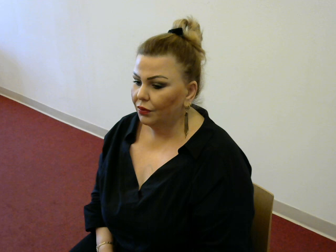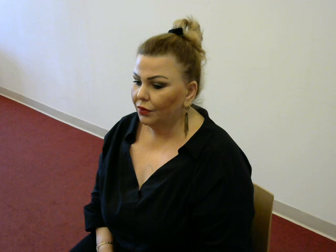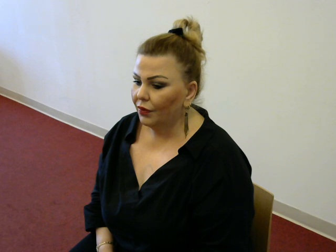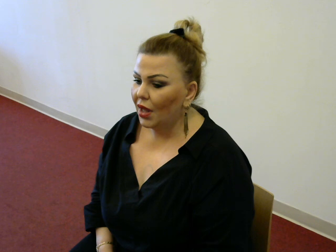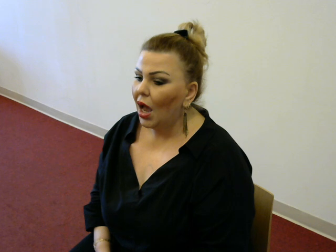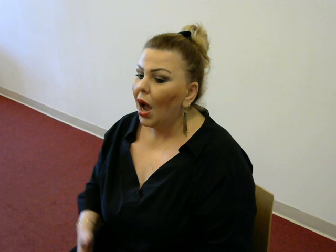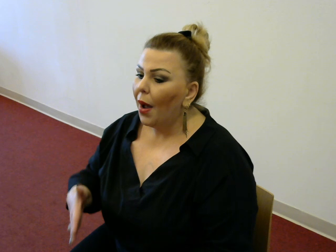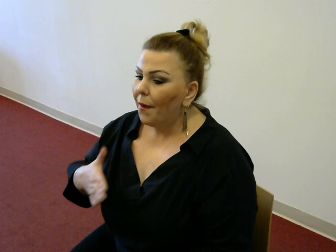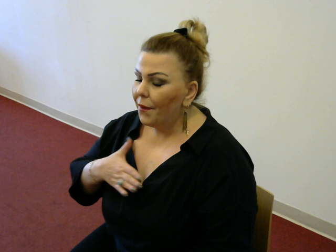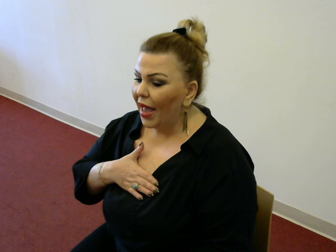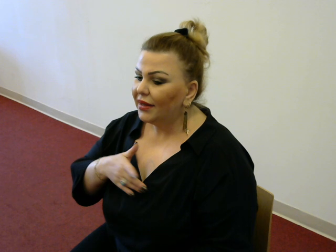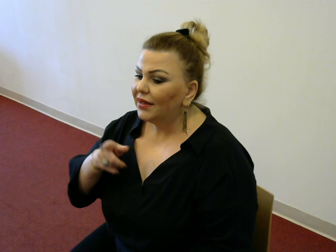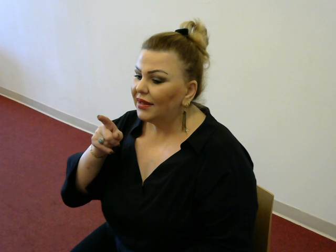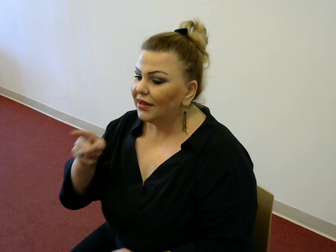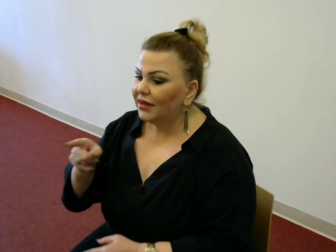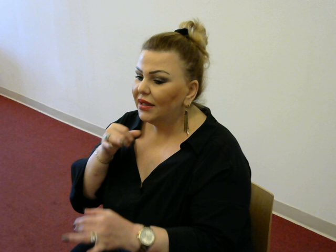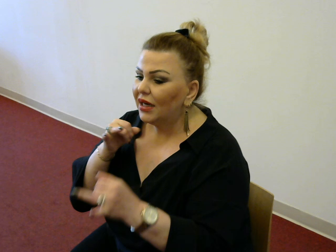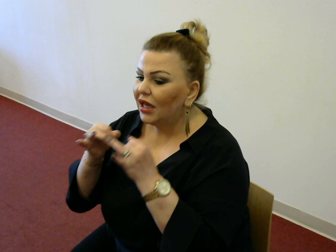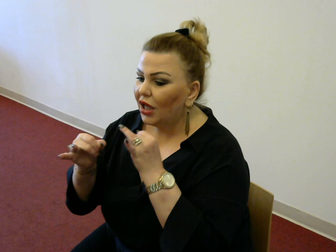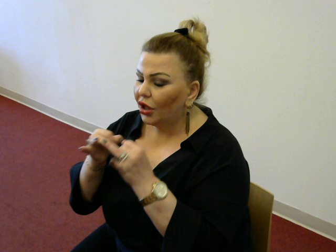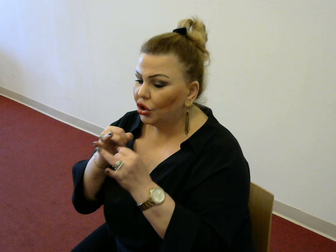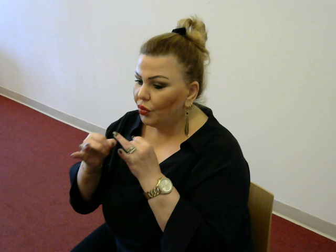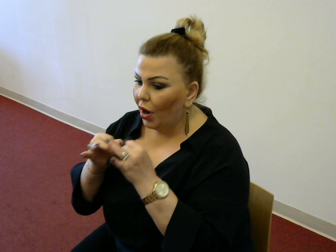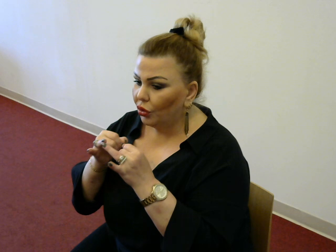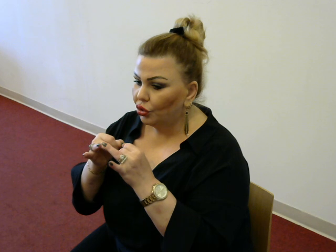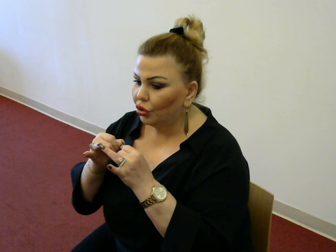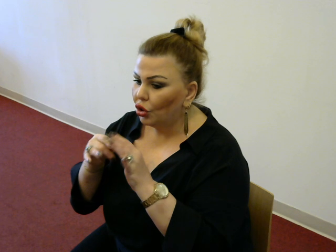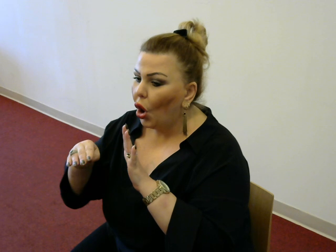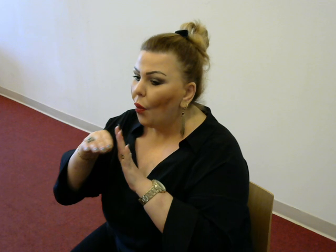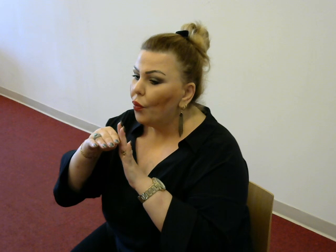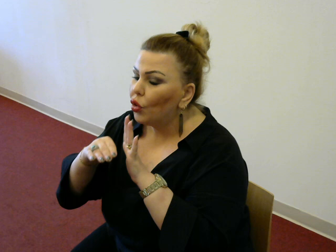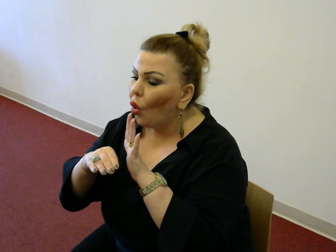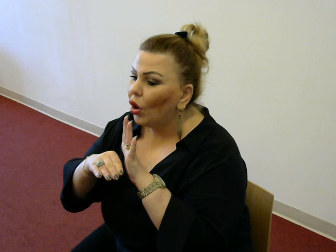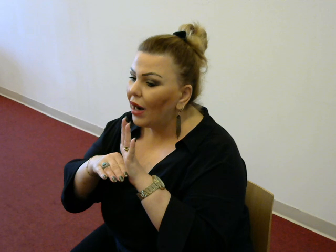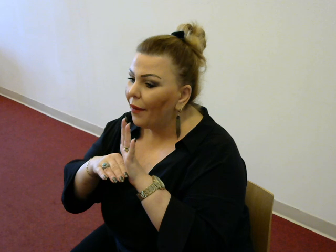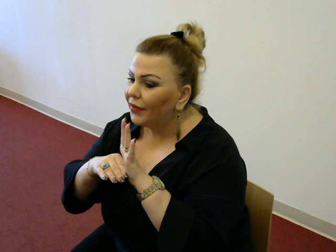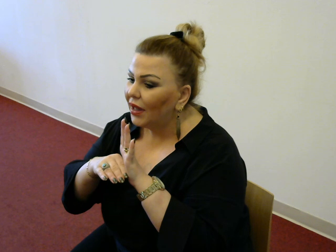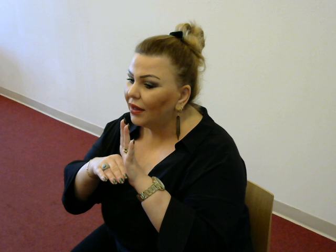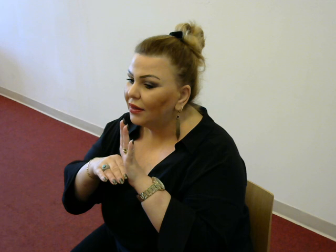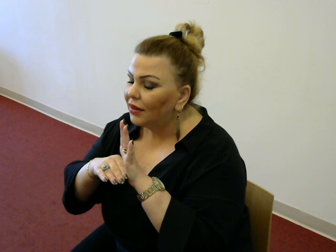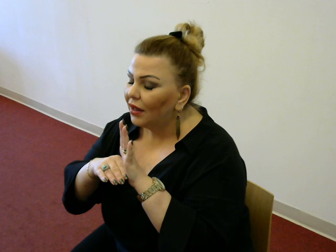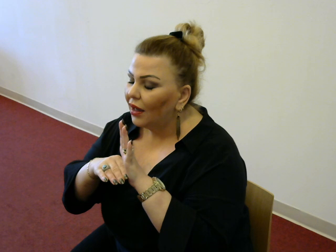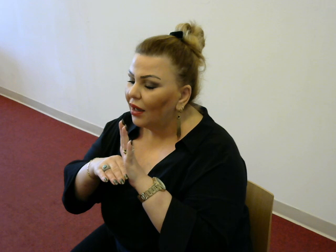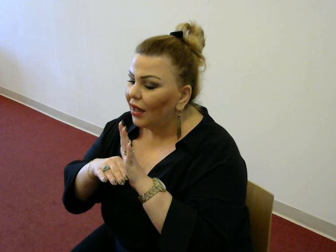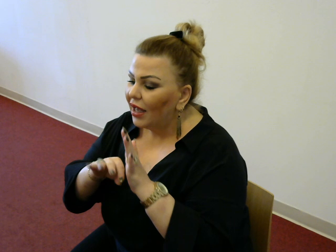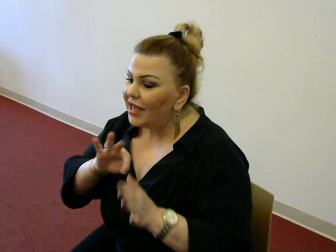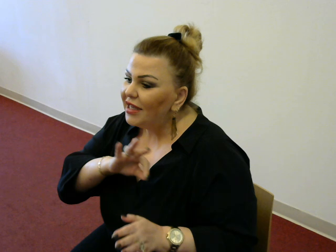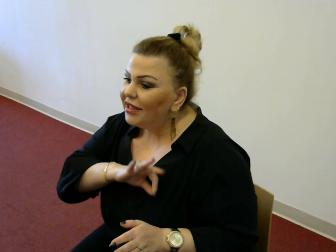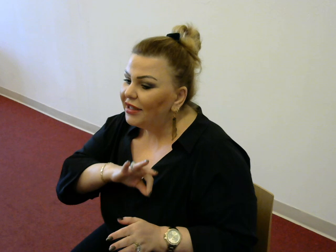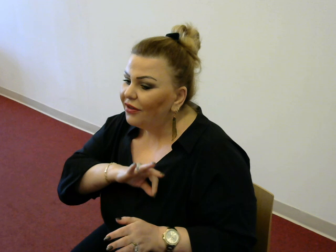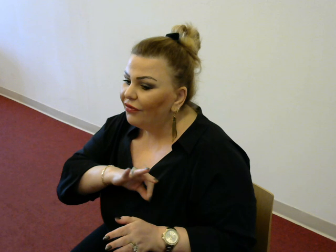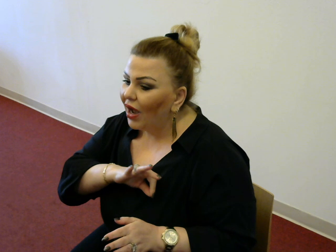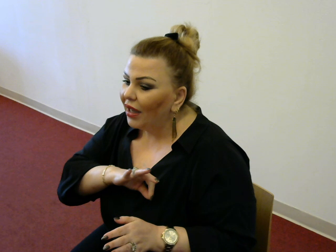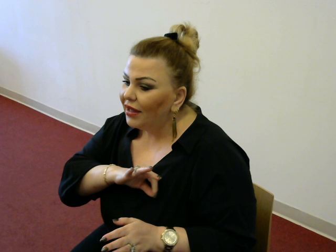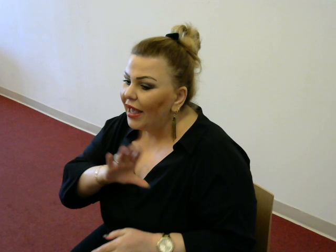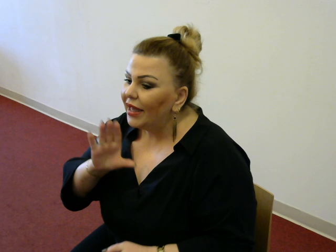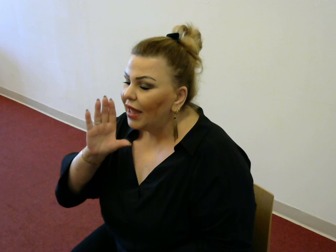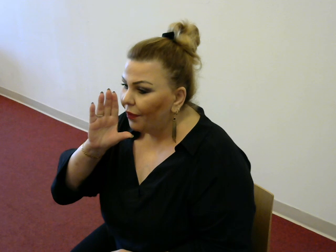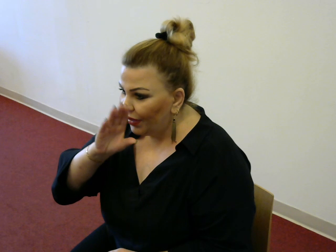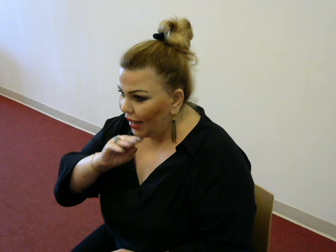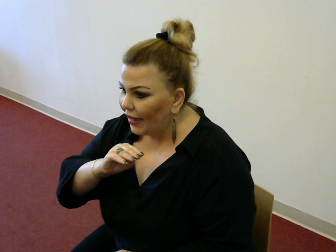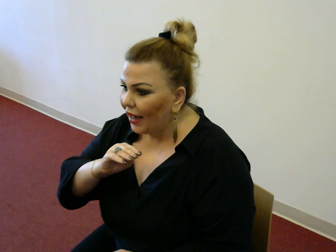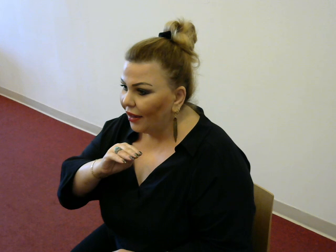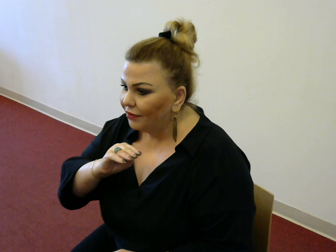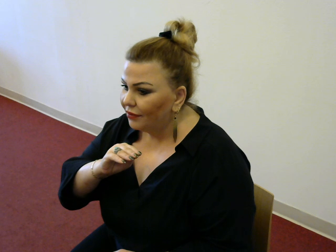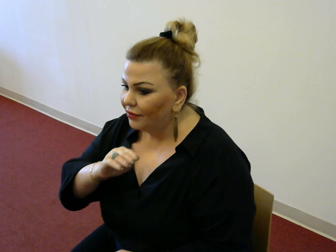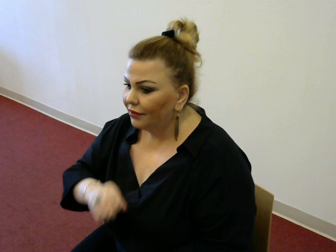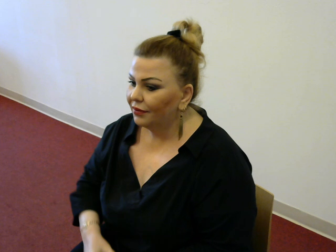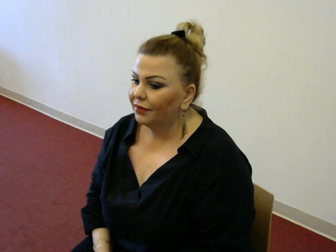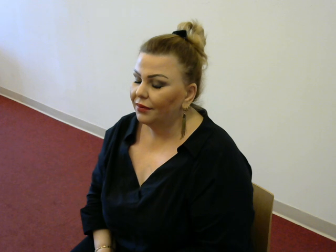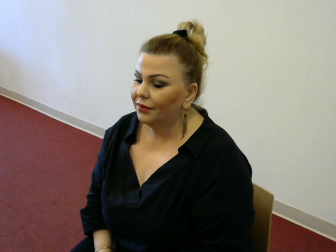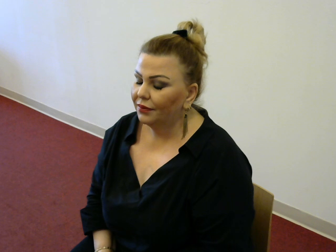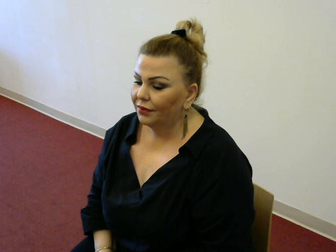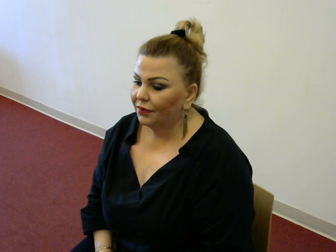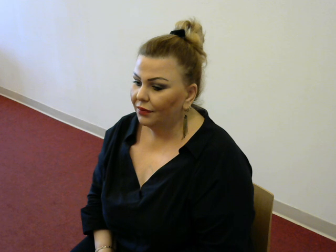Mən sizinlə danışmaq üçün proqramdan istifadə edə bilərəm